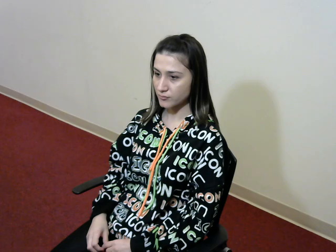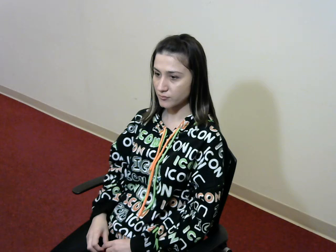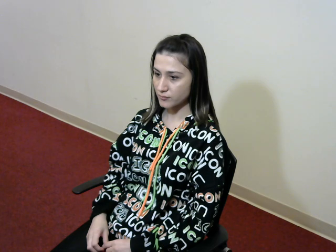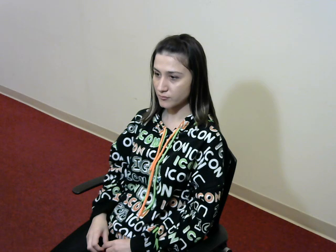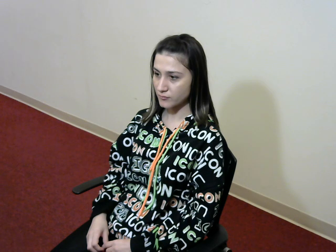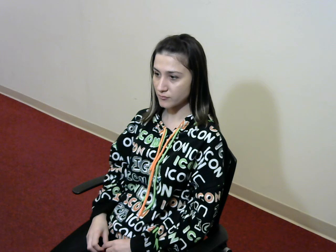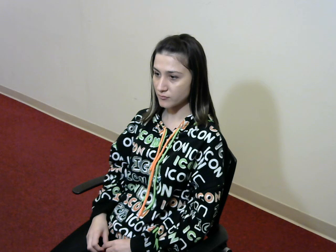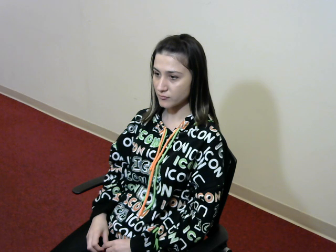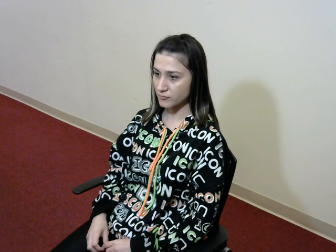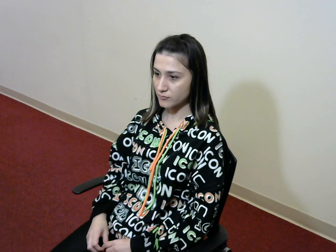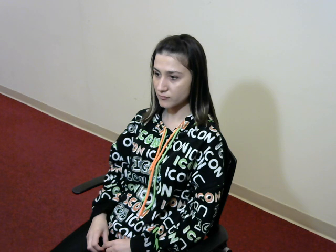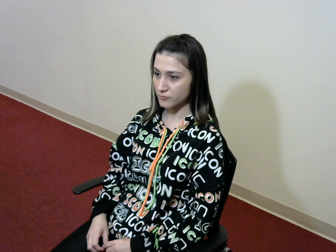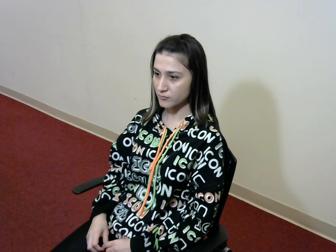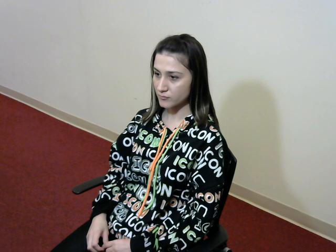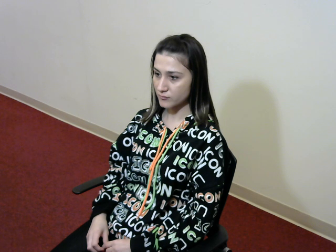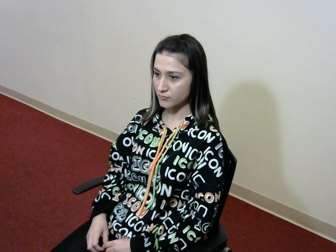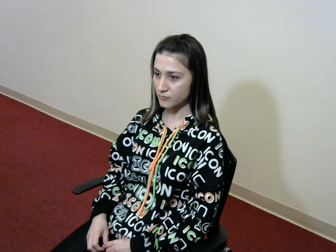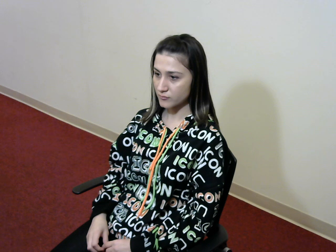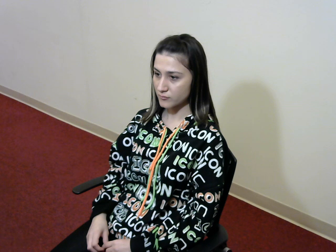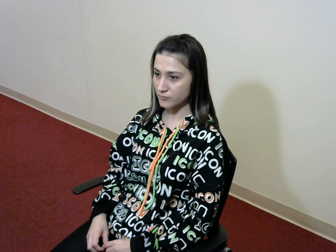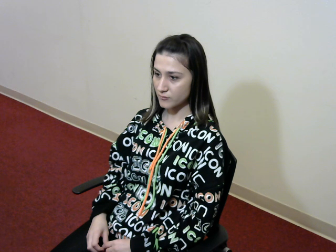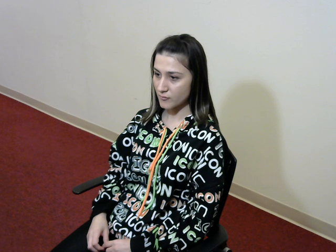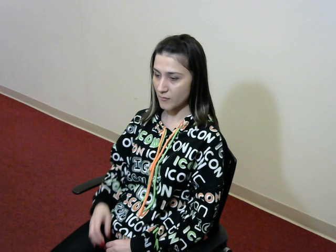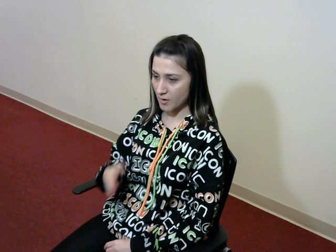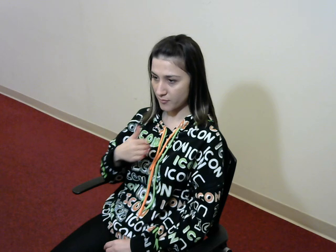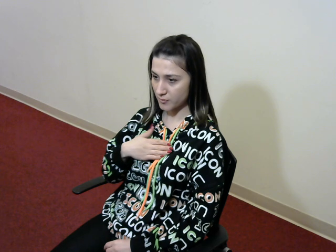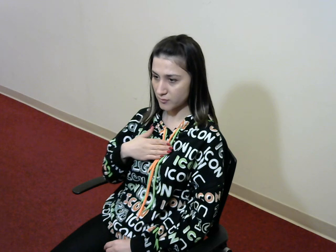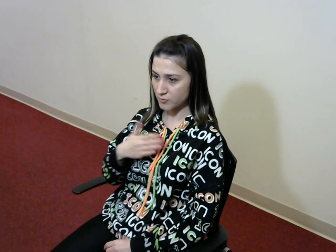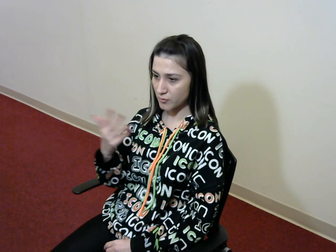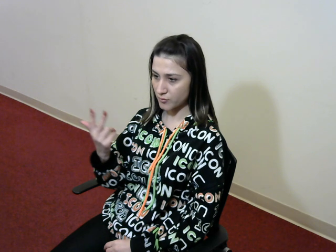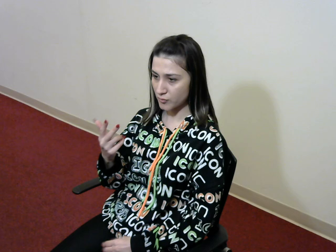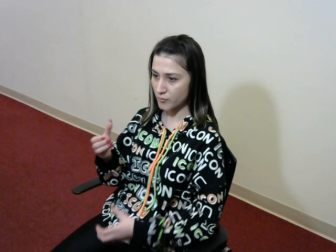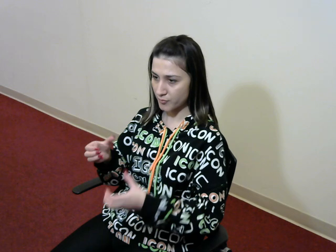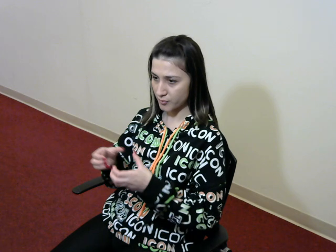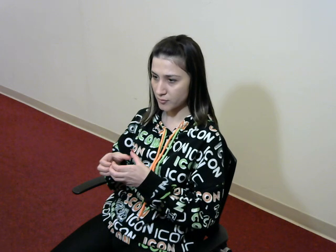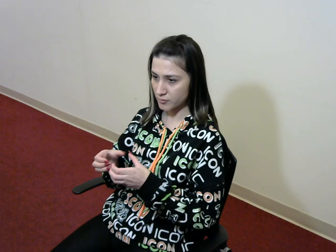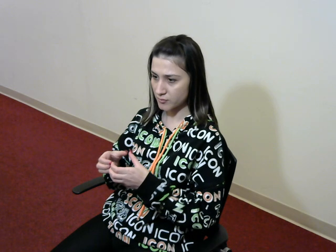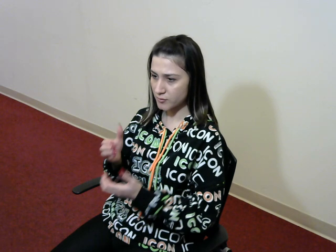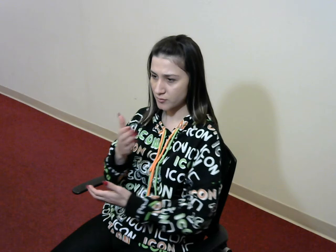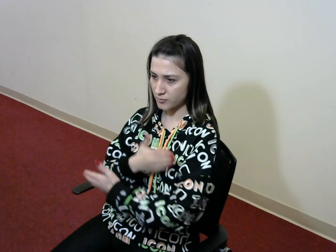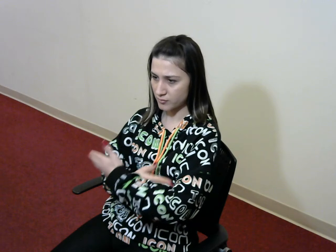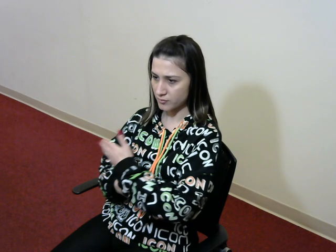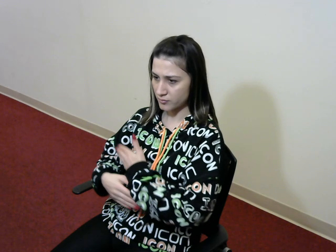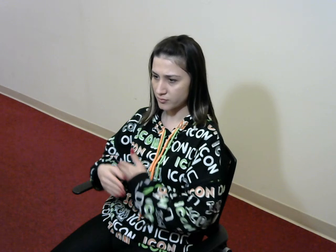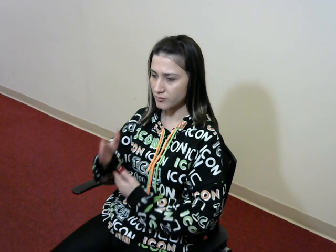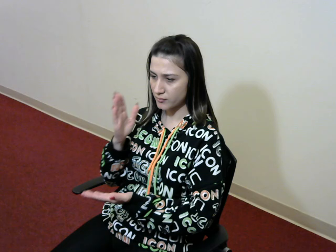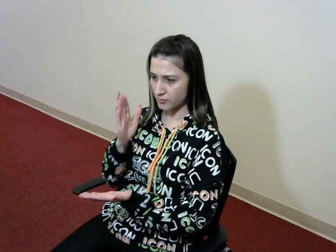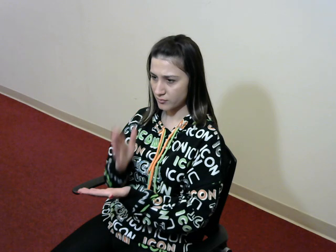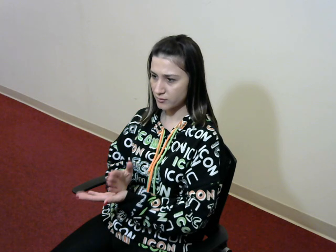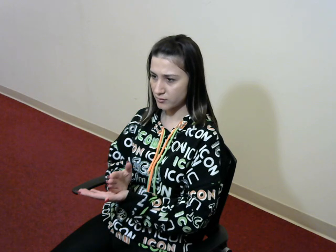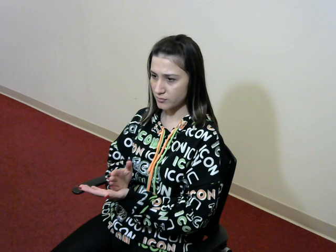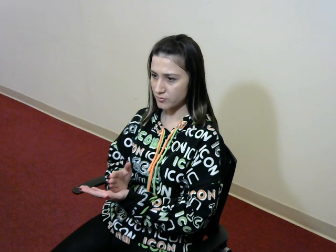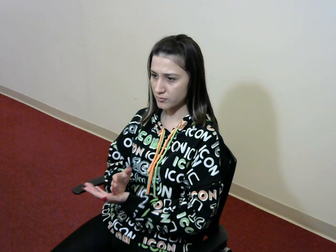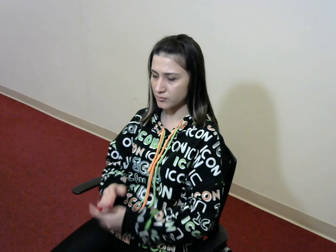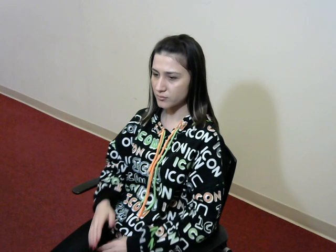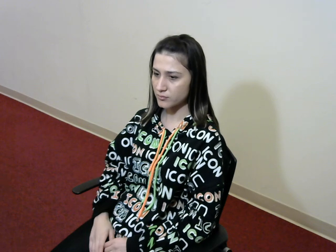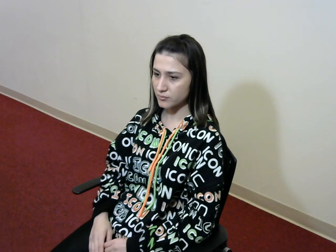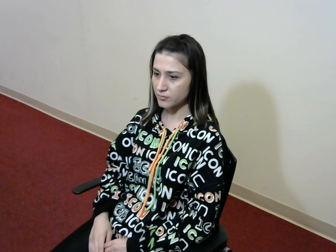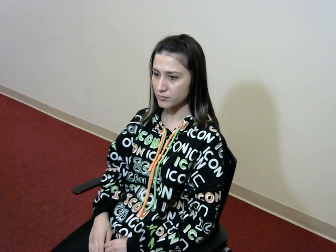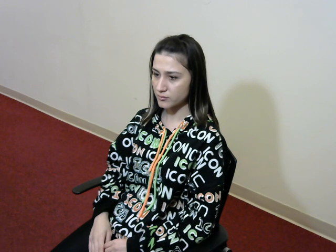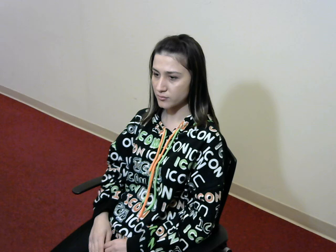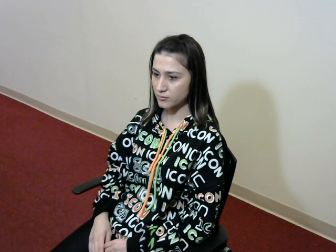Mənim üçünücü dərəcə əlilliyim var